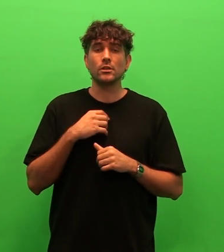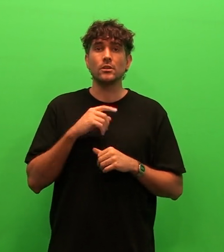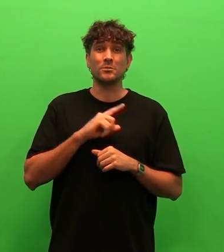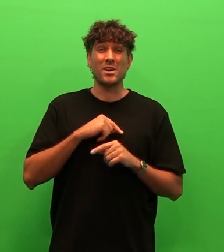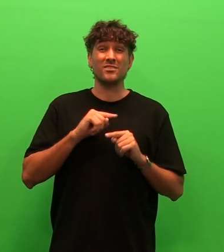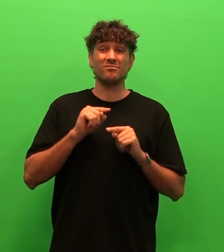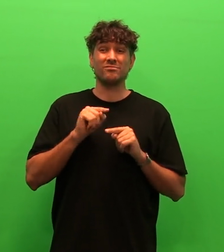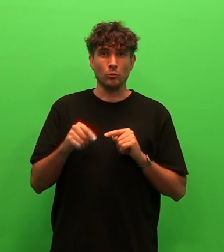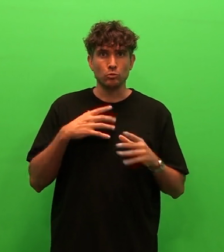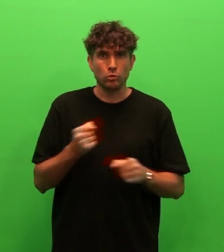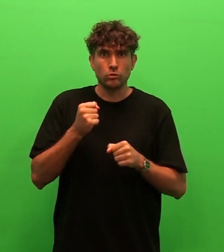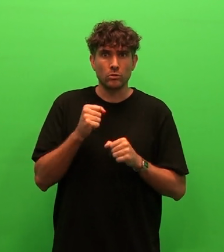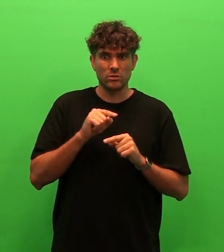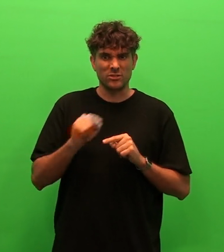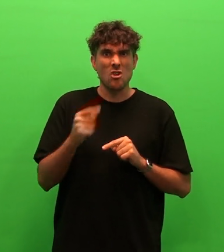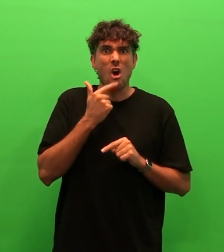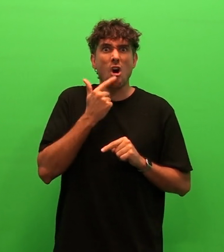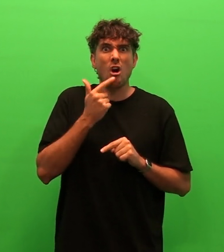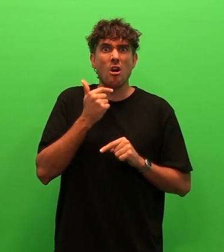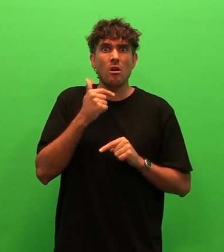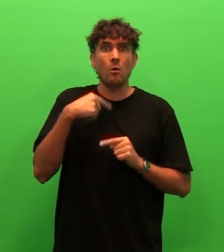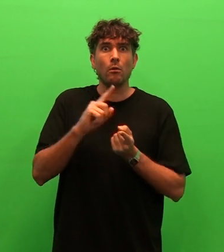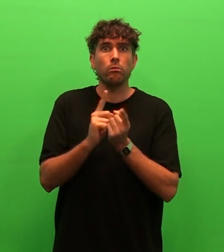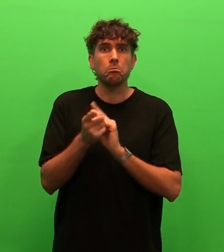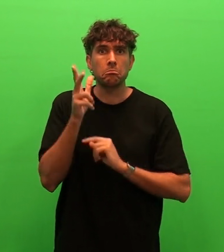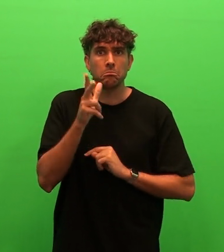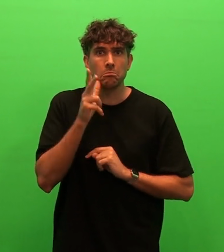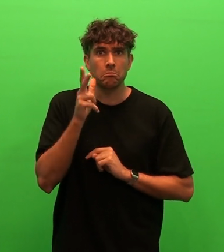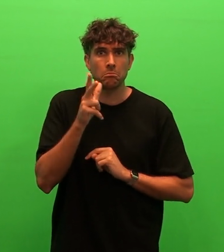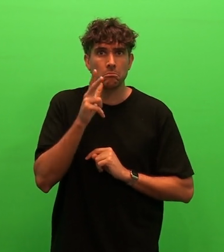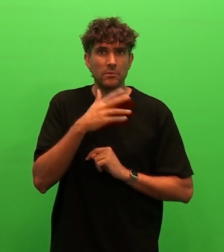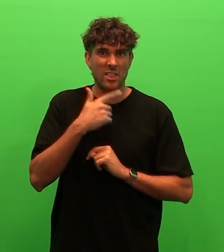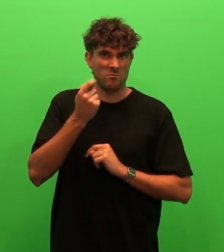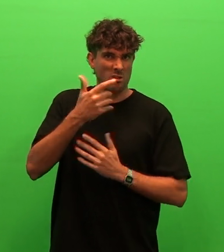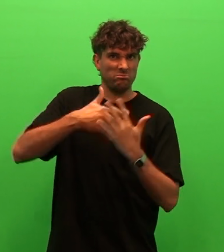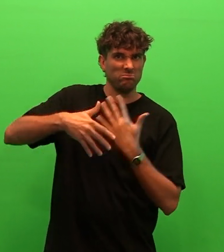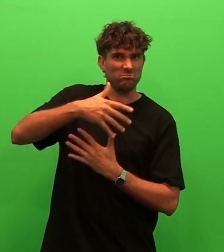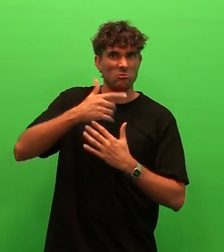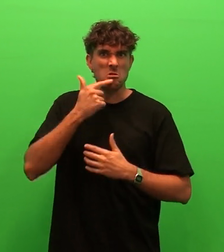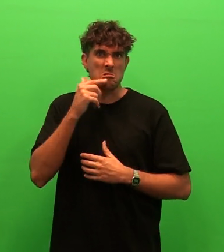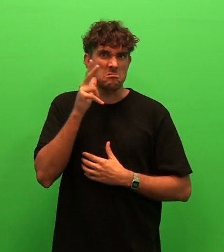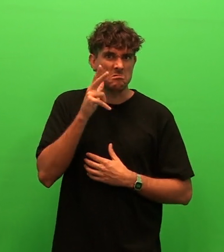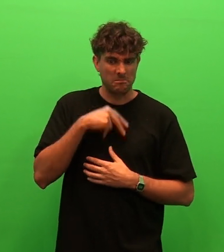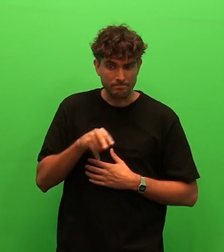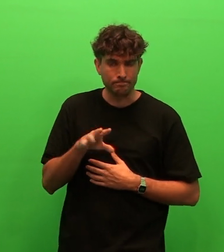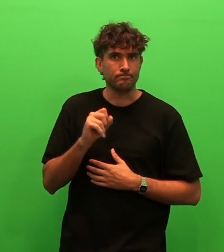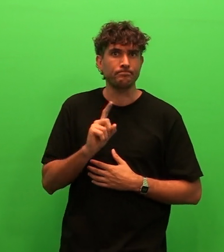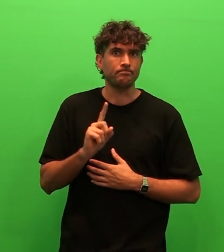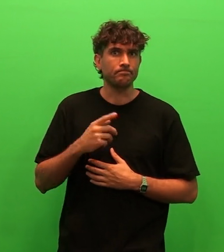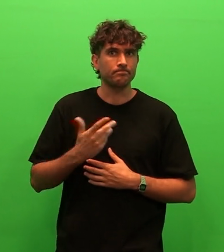Vaig fer pipi i em vaig espantar perquè era de color vermell. Després va canviar a color groc, estava barrejat el groc i el vermell. Quan ho vaig veure no vaig entendre què passa.